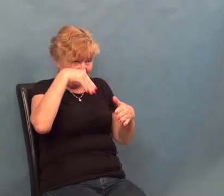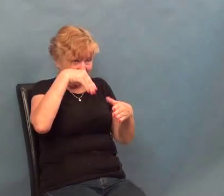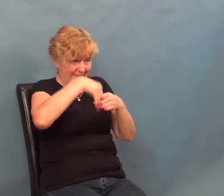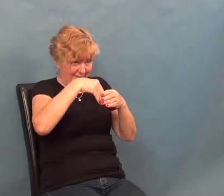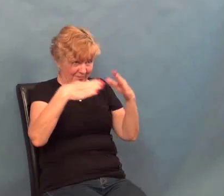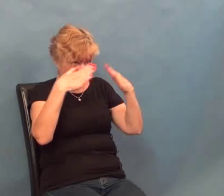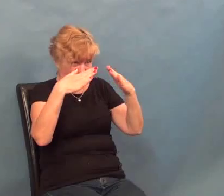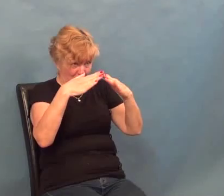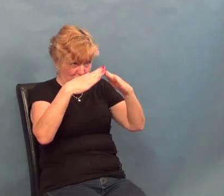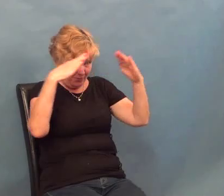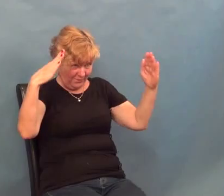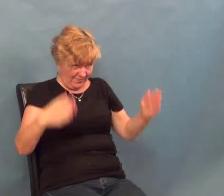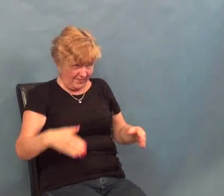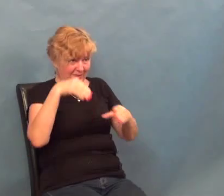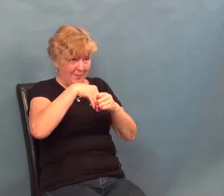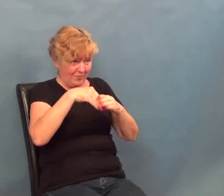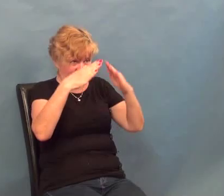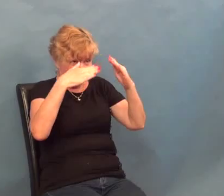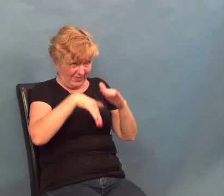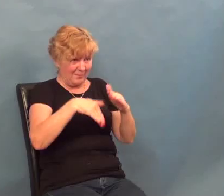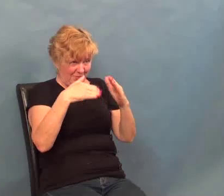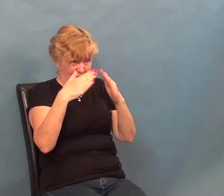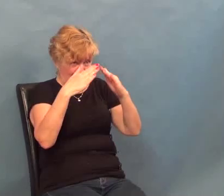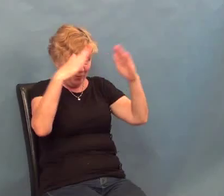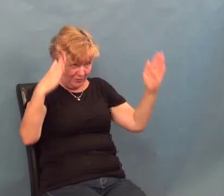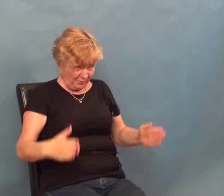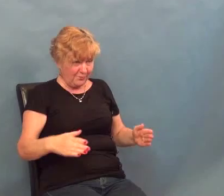Wewnątrz domu...